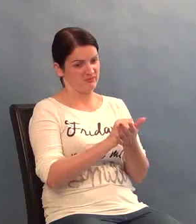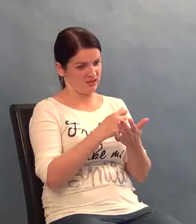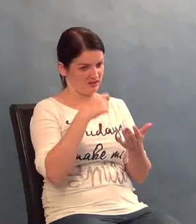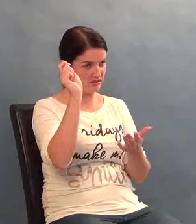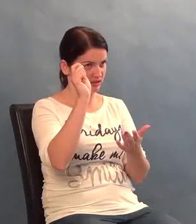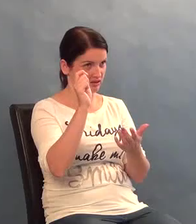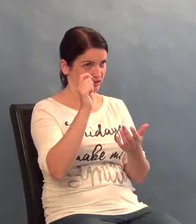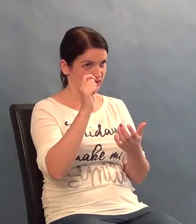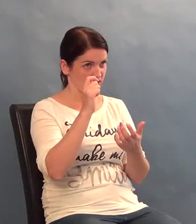W niedzielę...